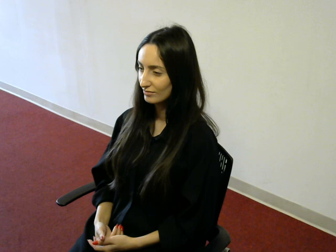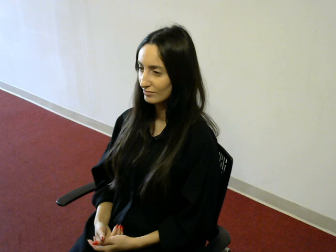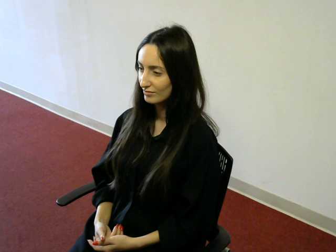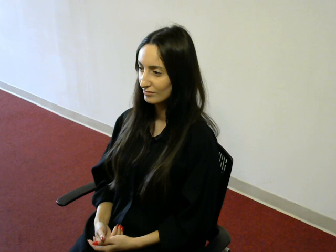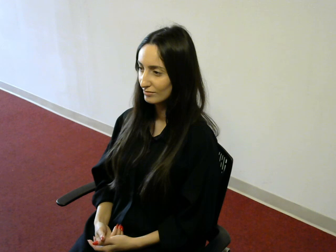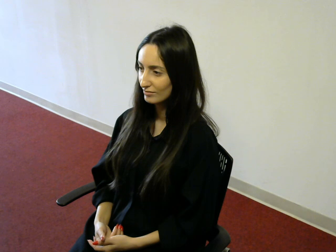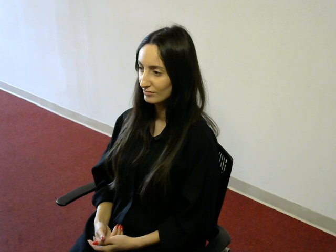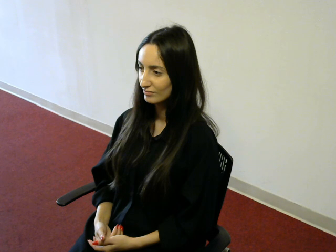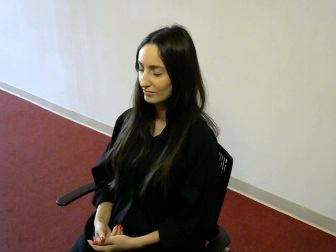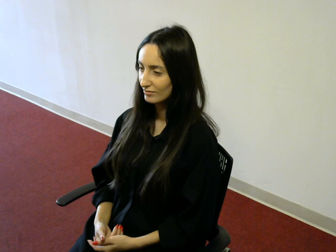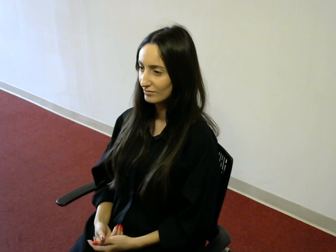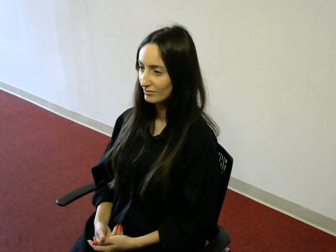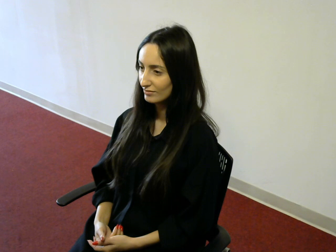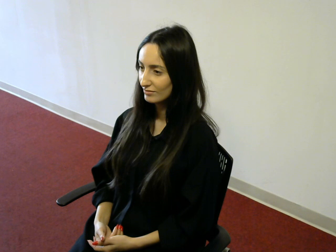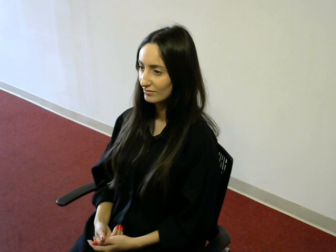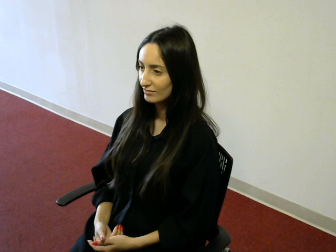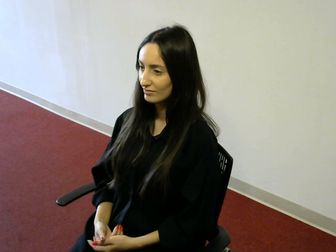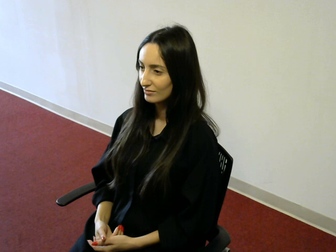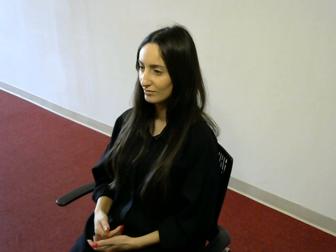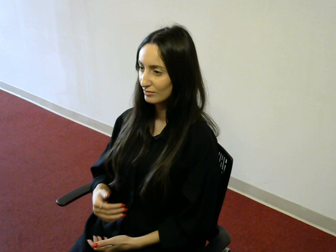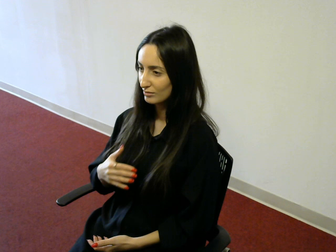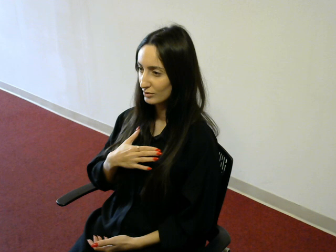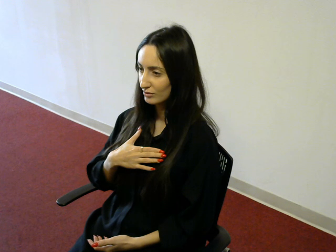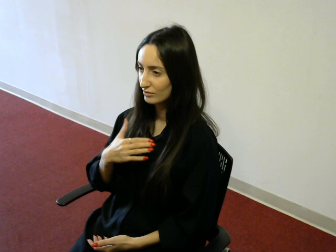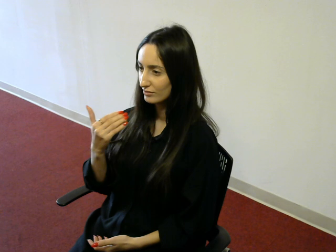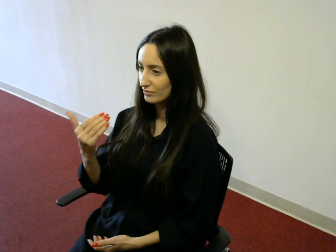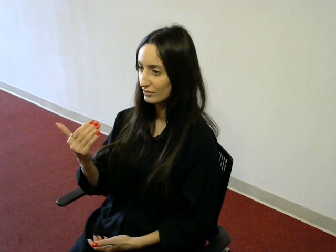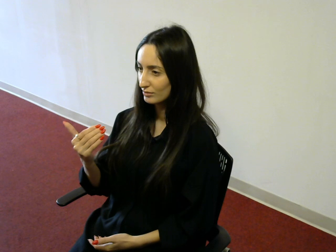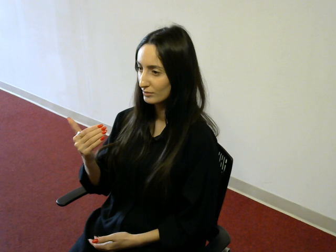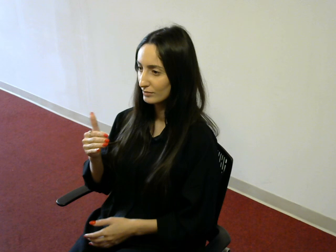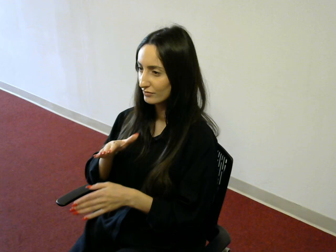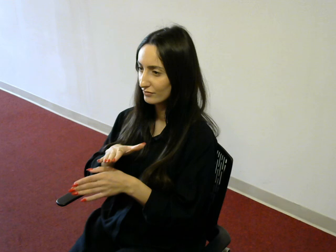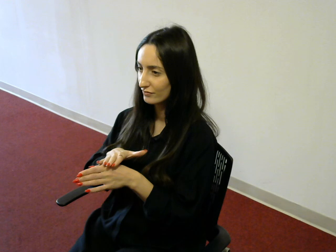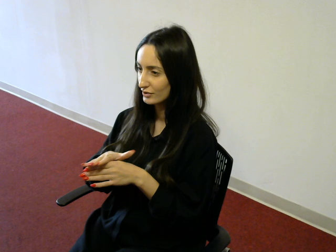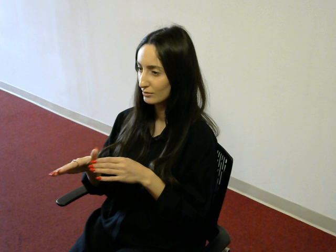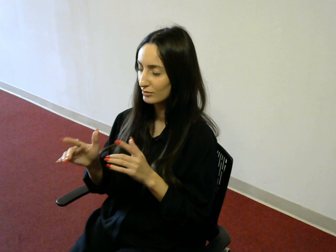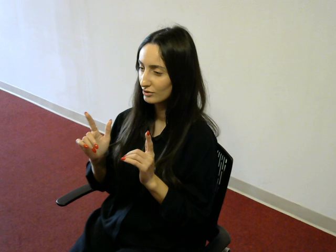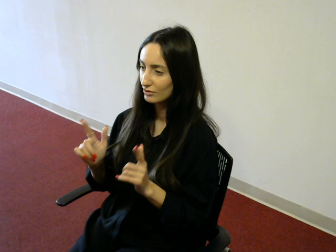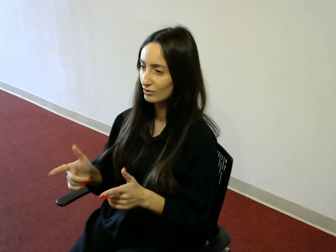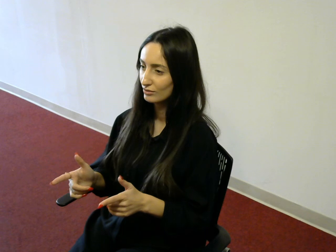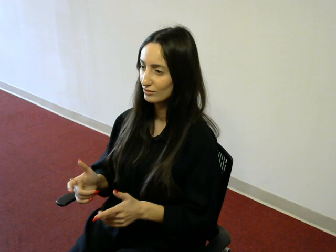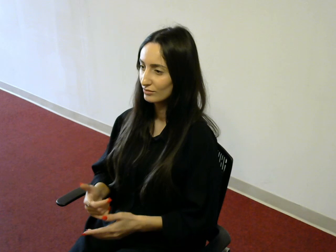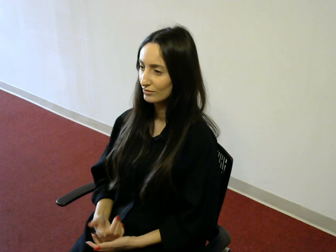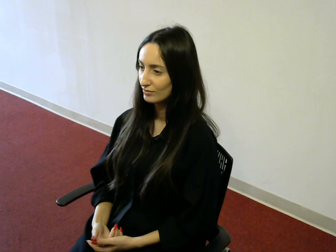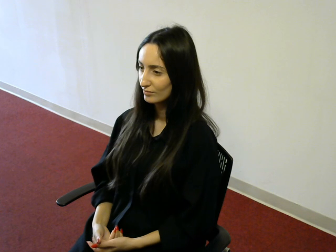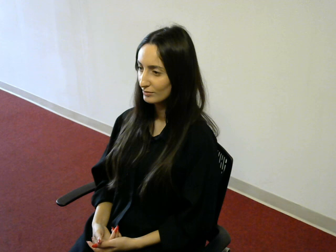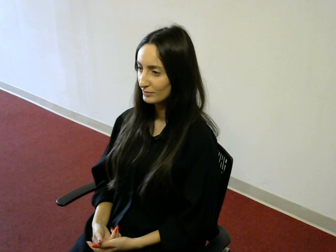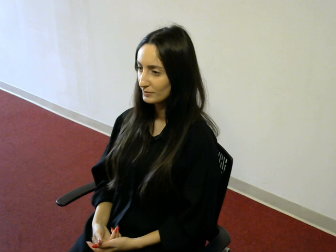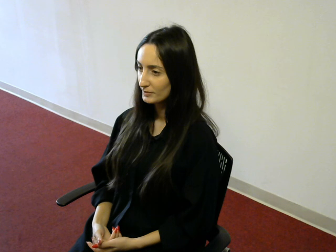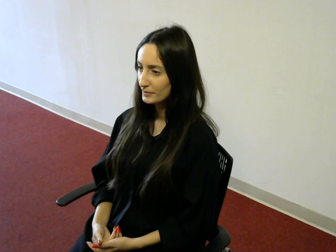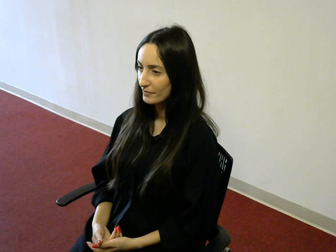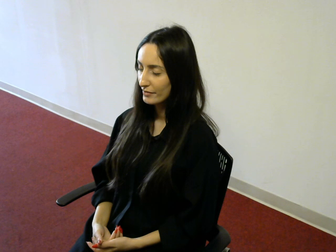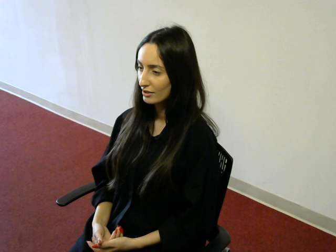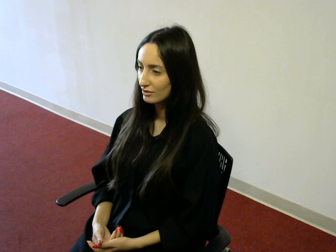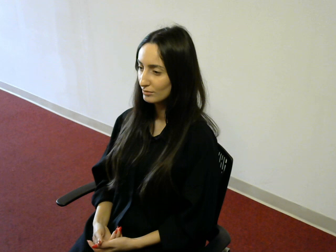Mən sizinlə tamamilə razıyam